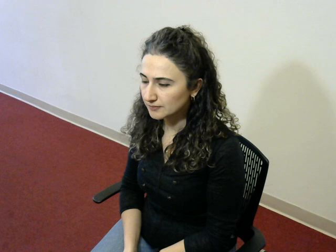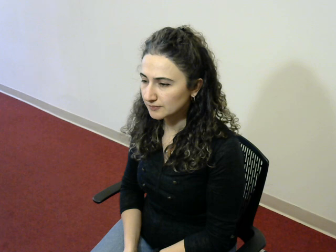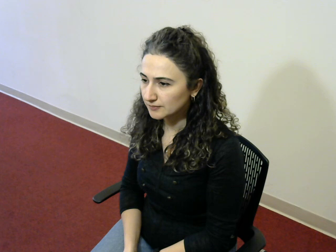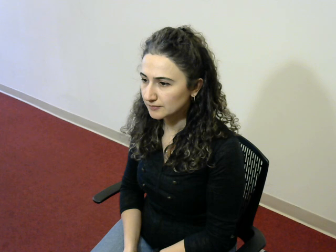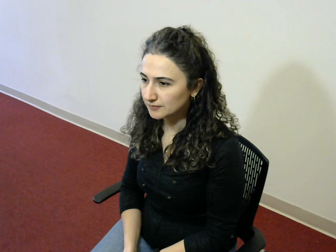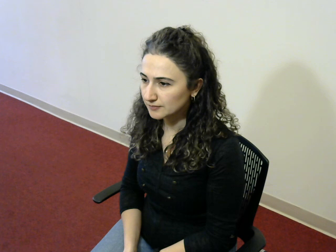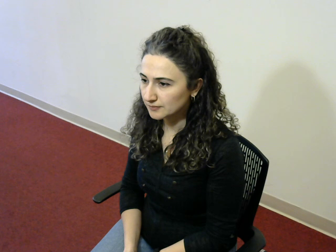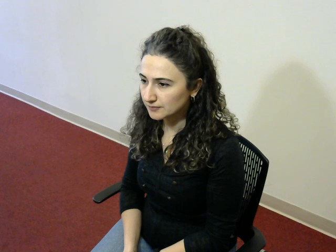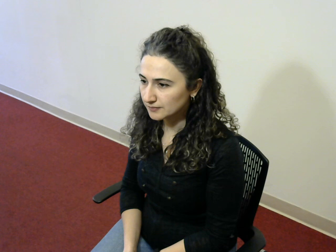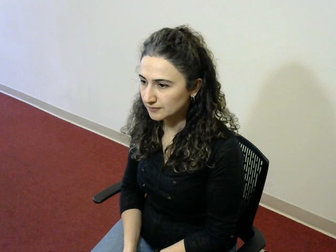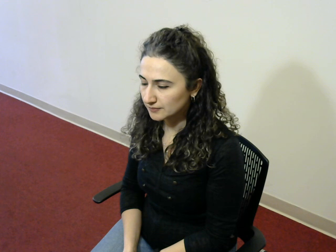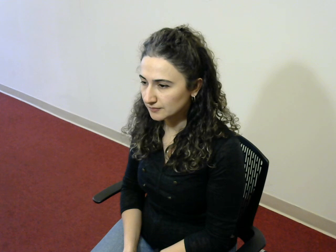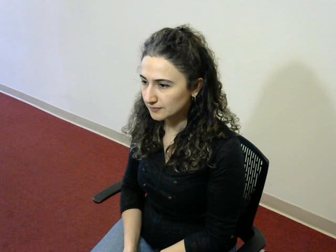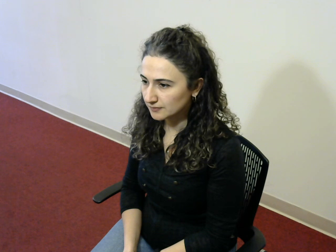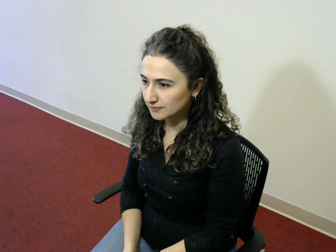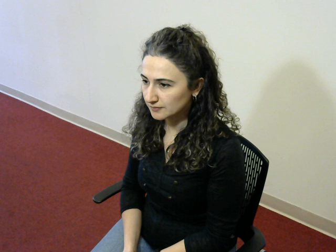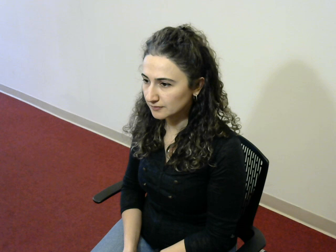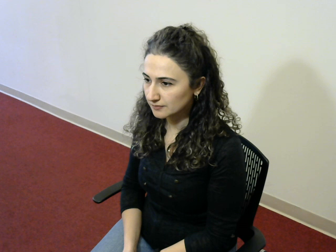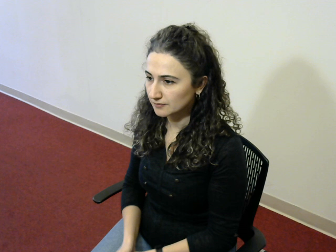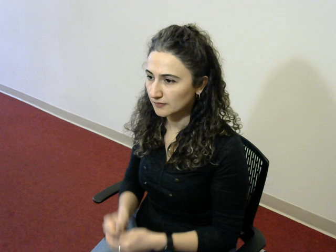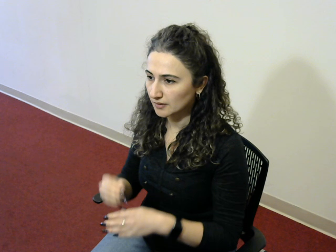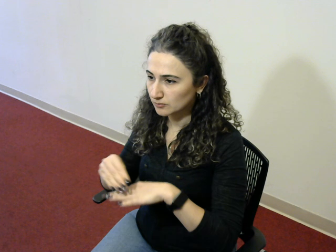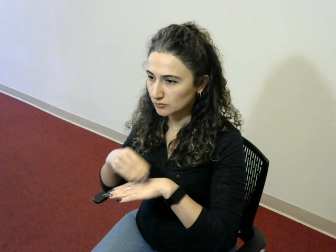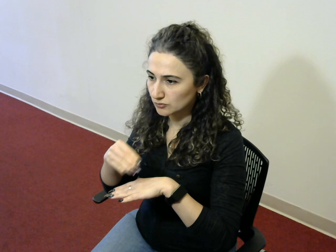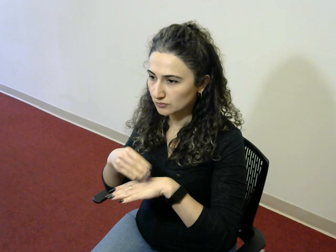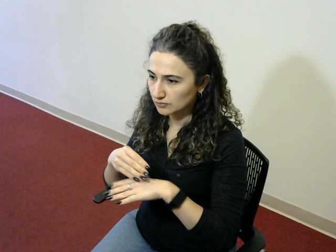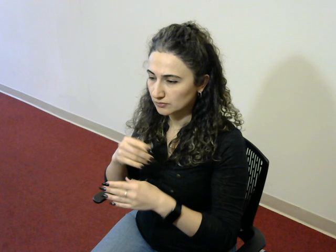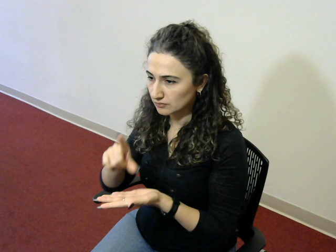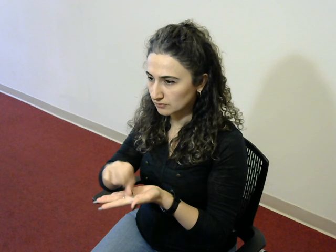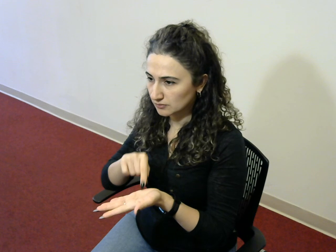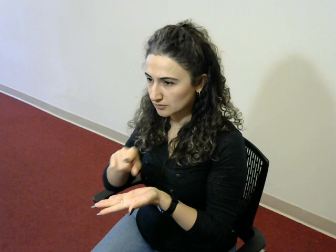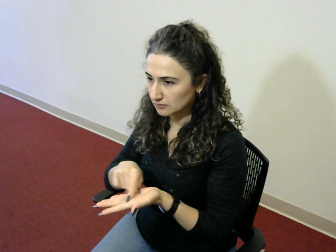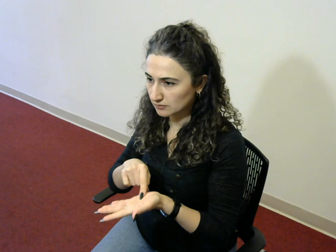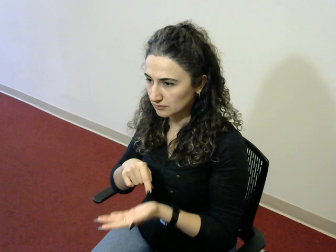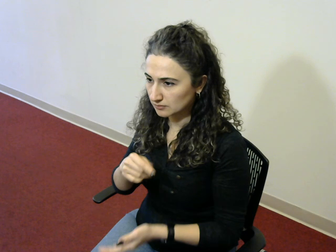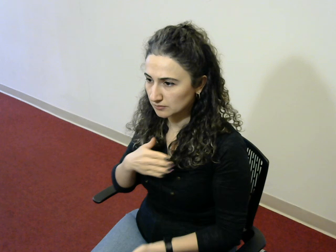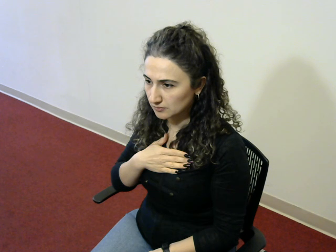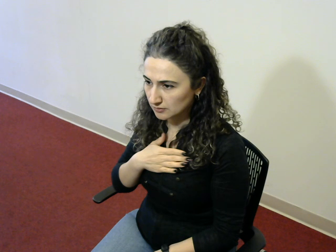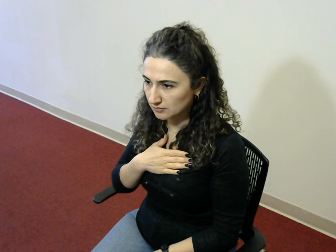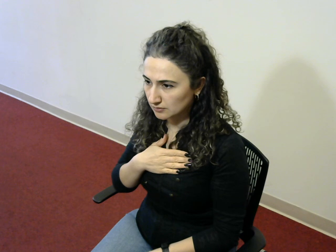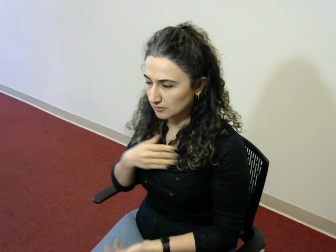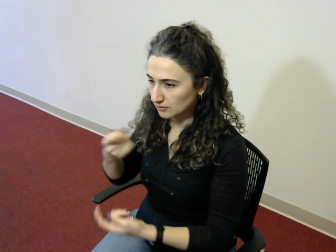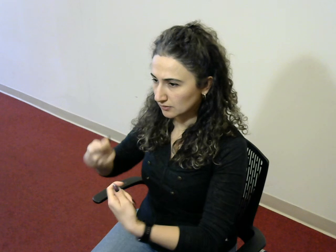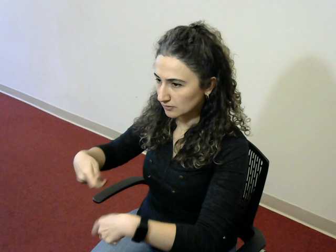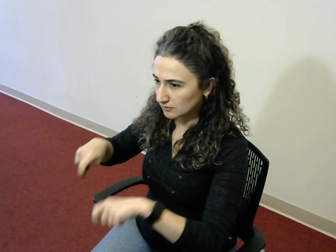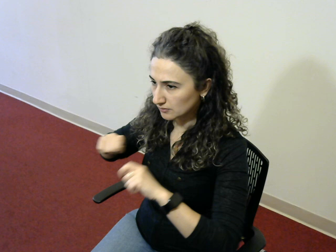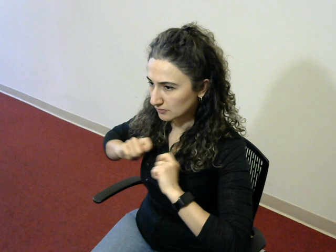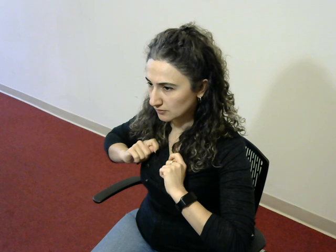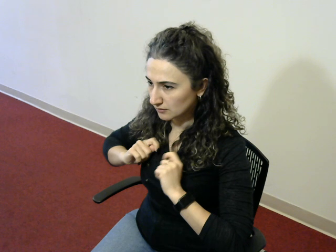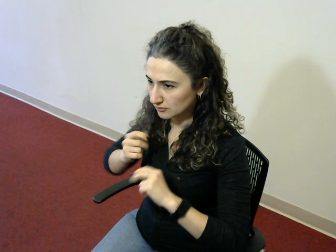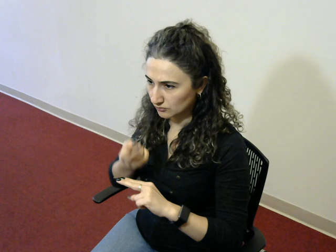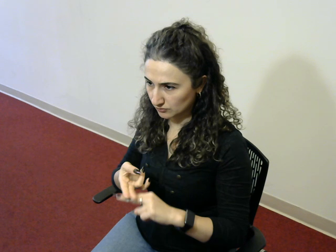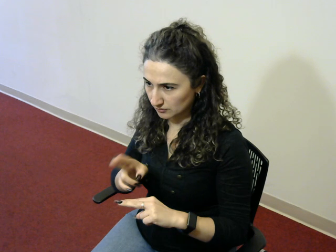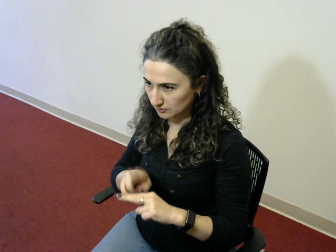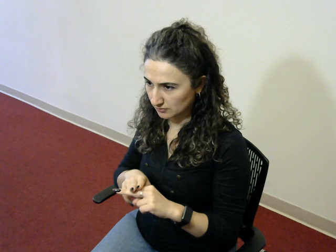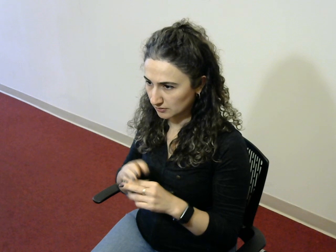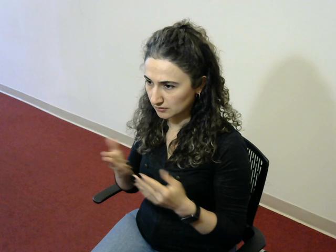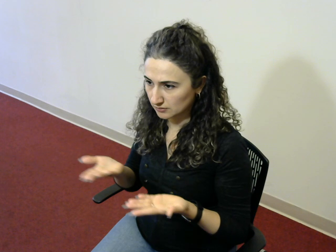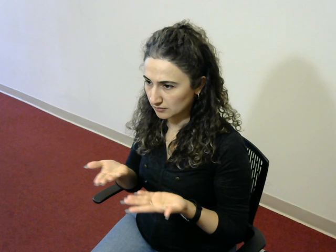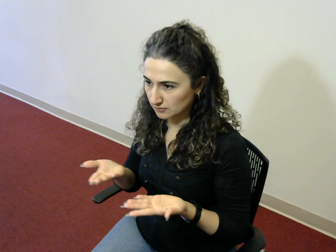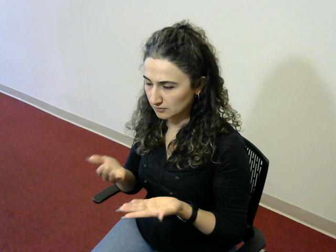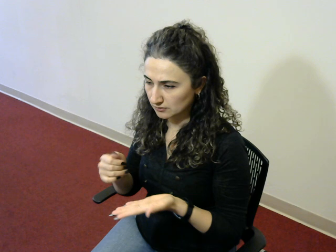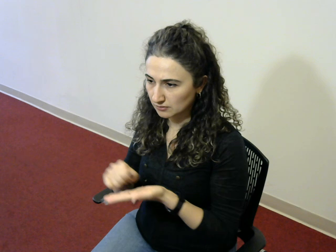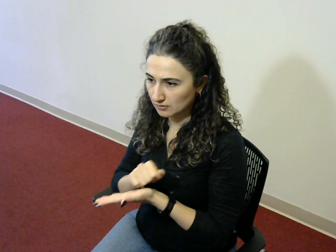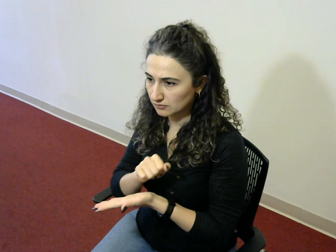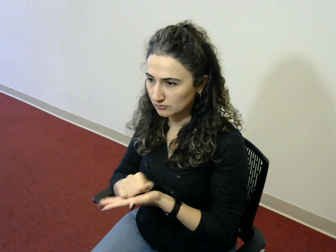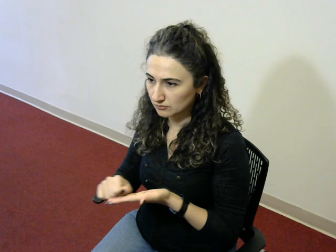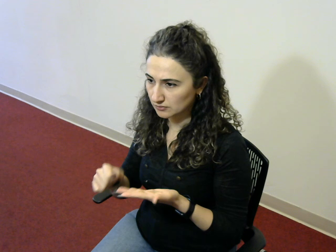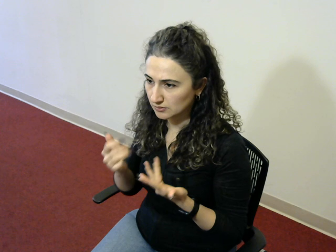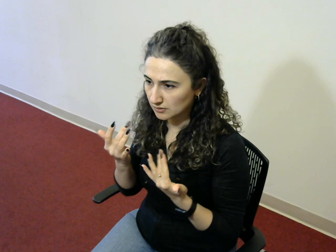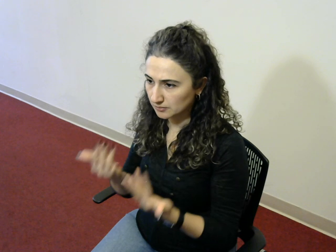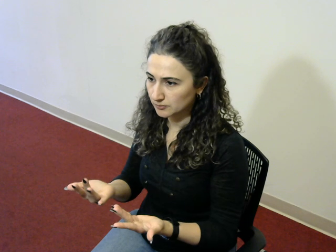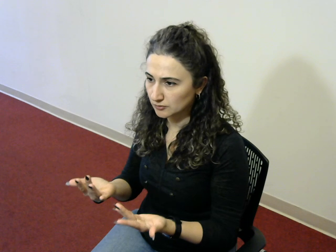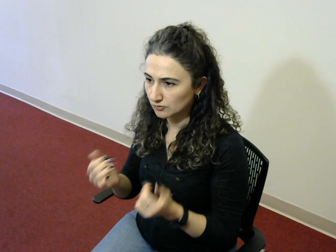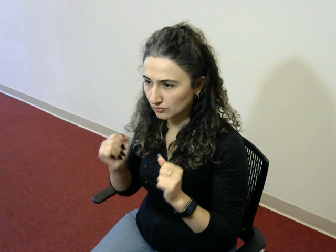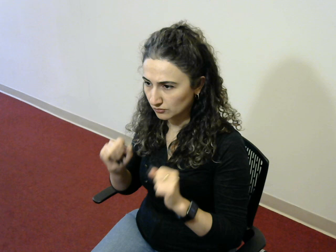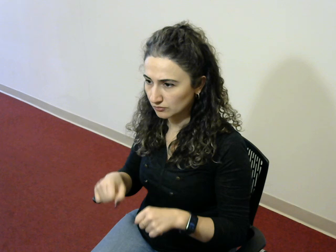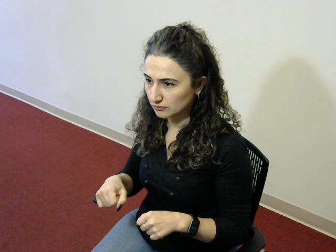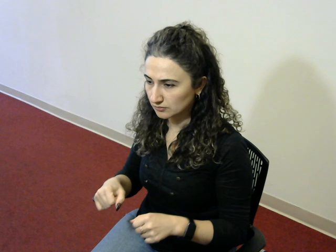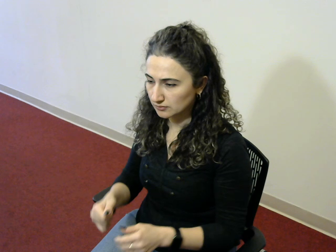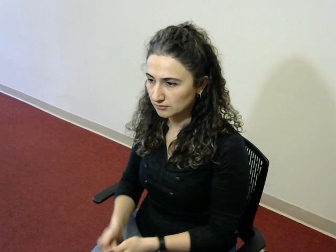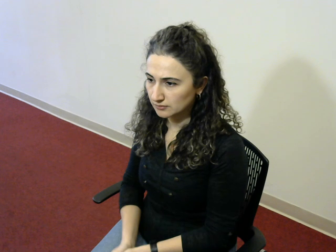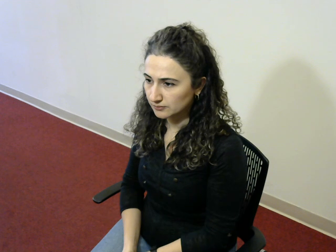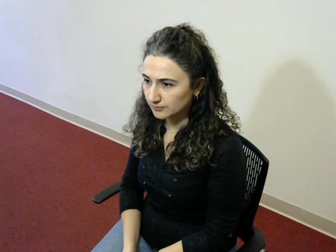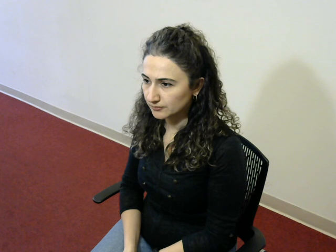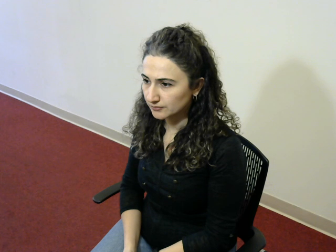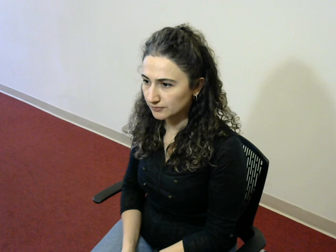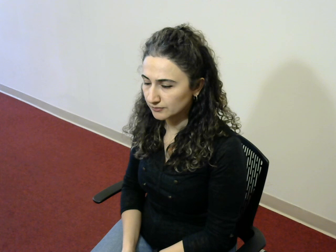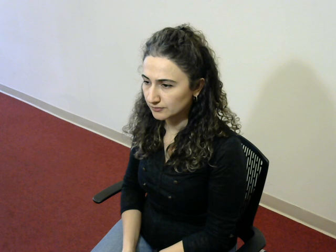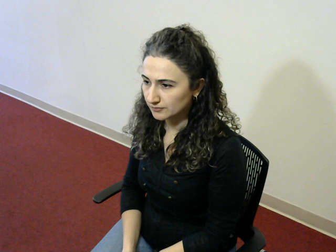Yoldaşımın pensiyasını mənə köçürmək üçün hansı sənədlər tələb olunur?